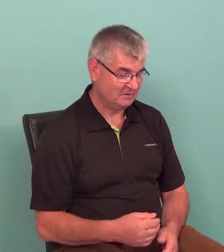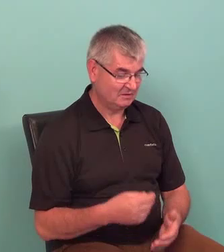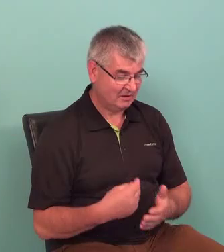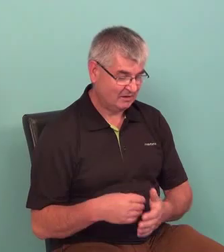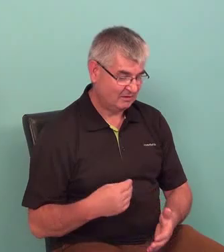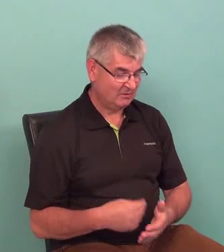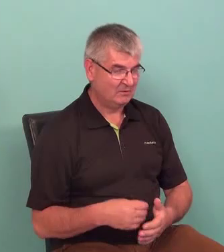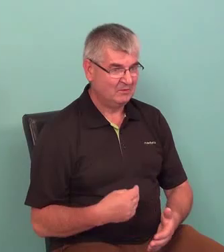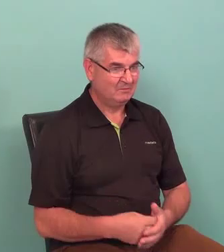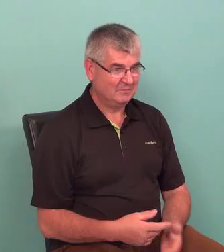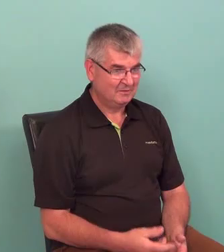Zakupy.